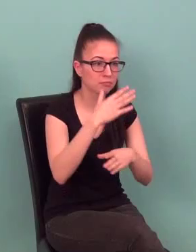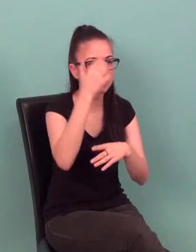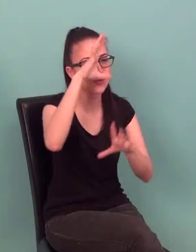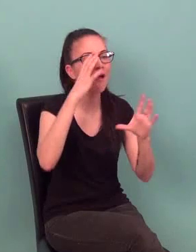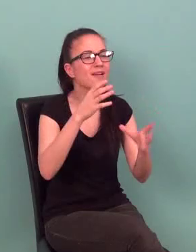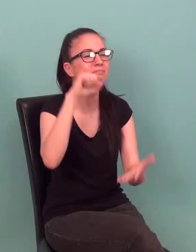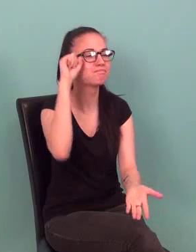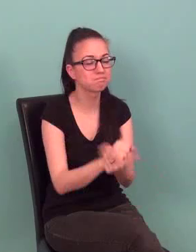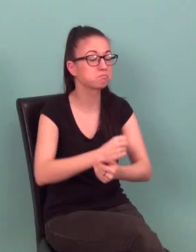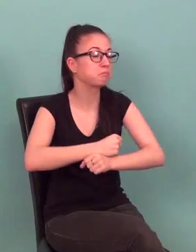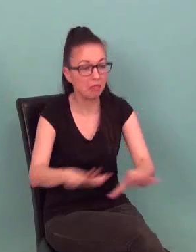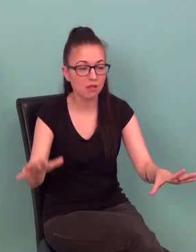Szklany słój spada i pęka.